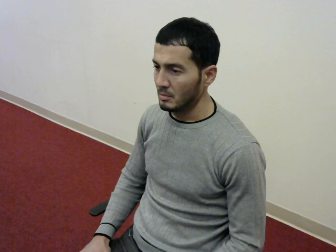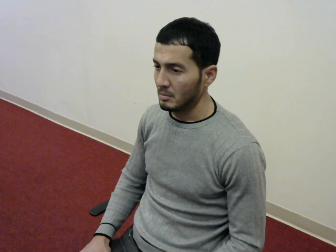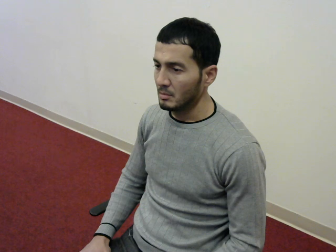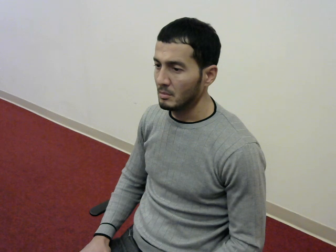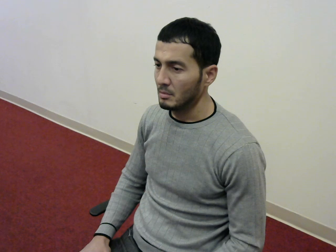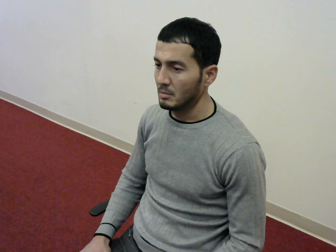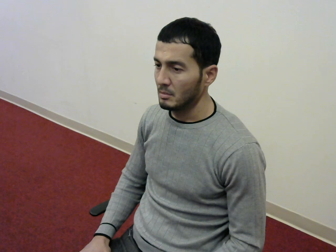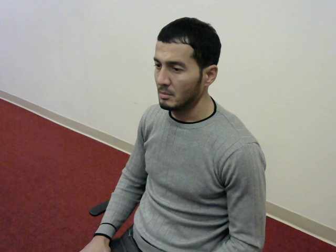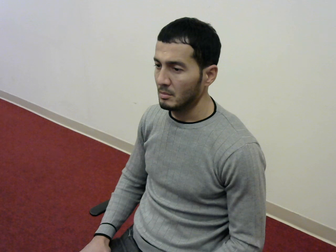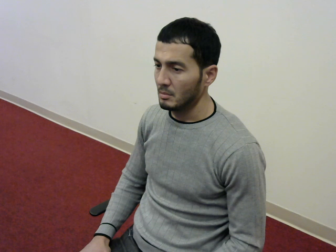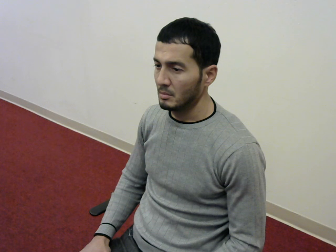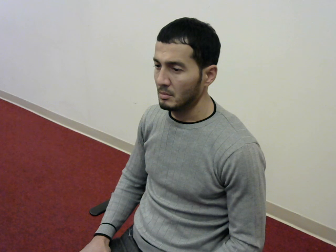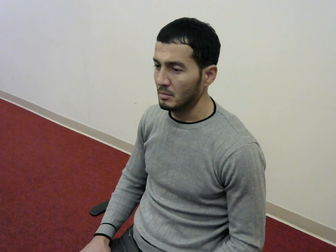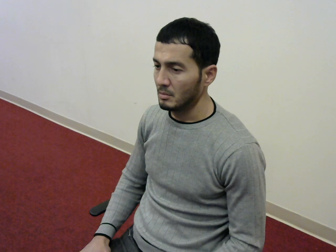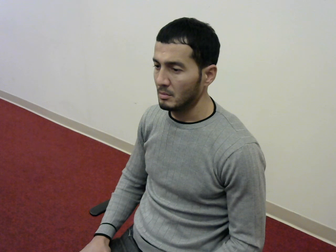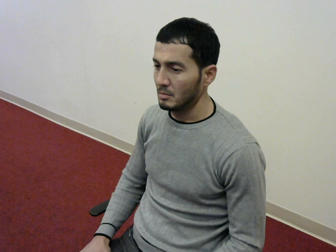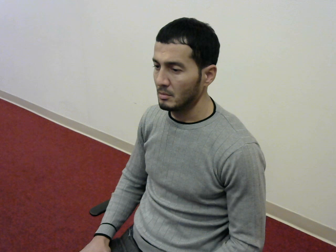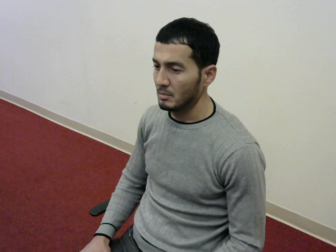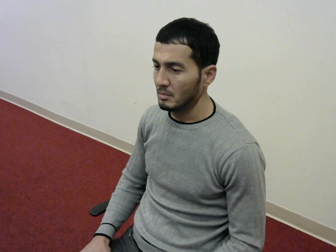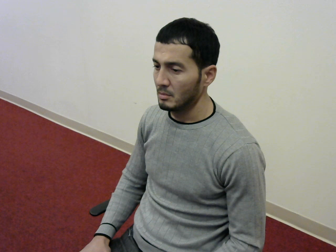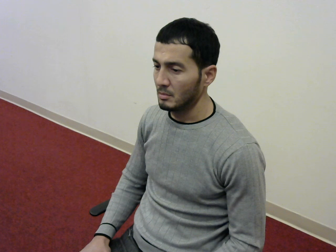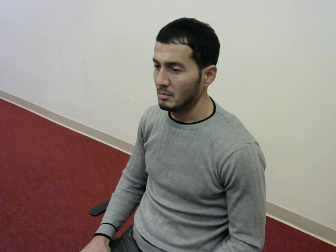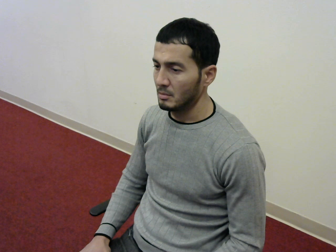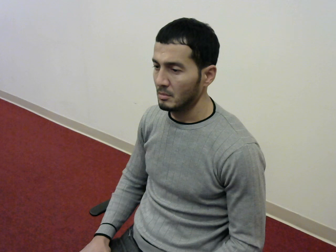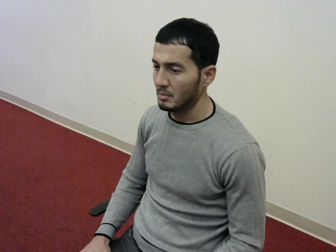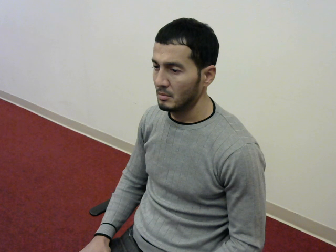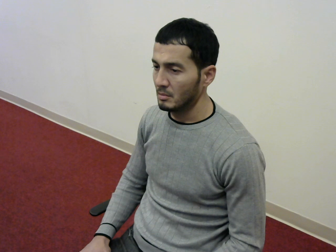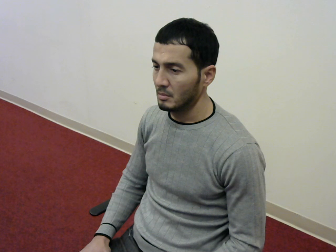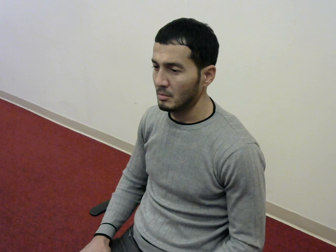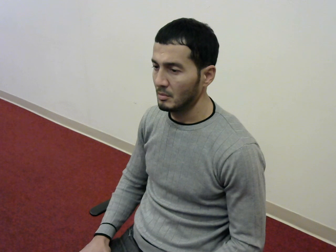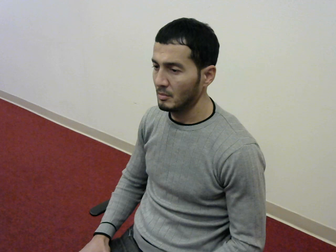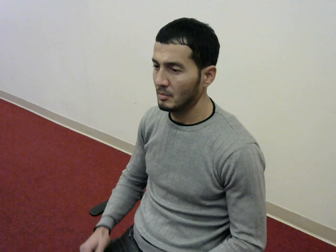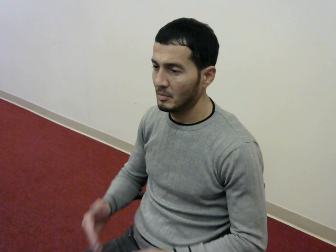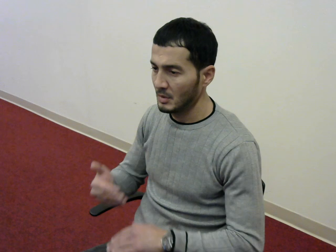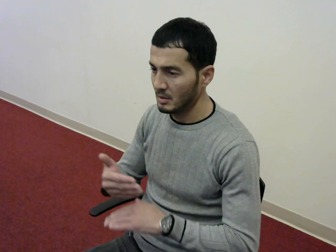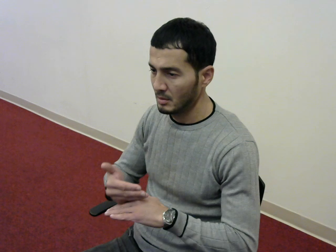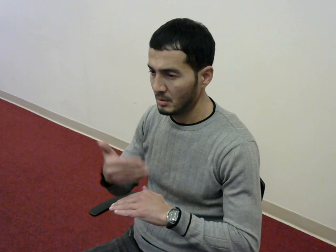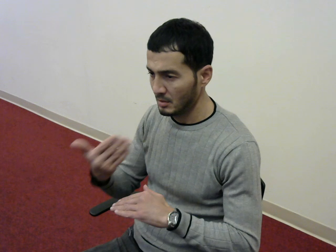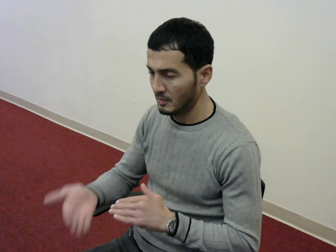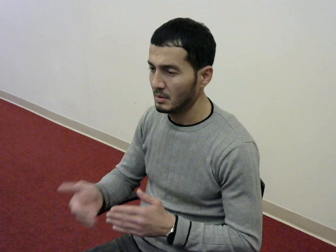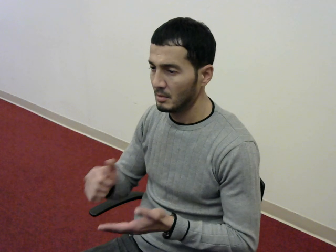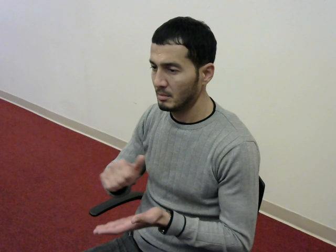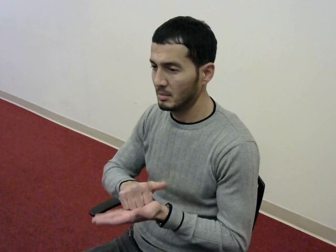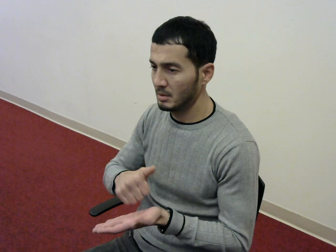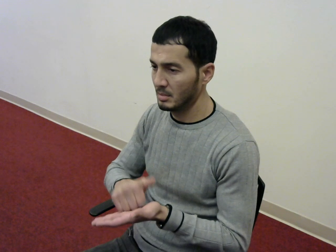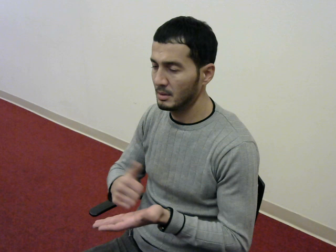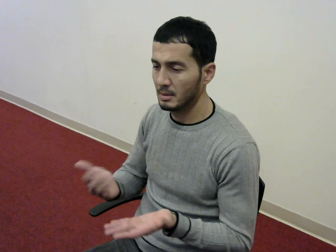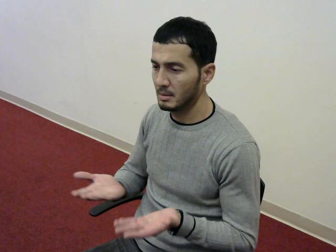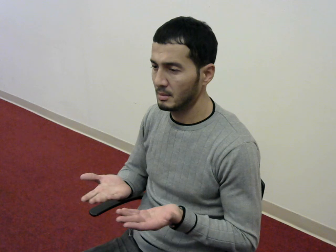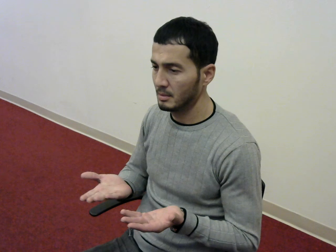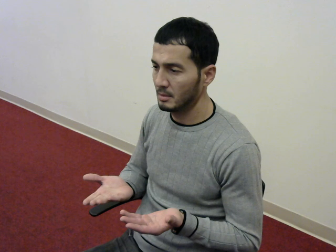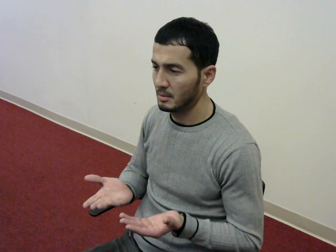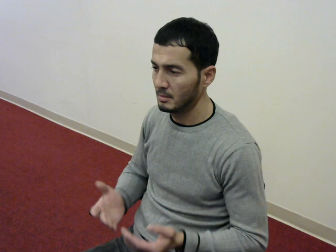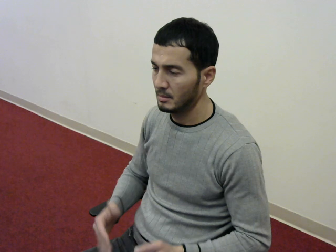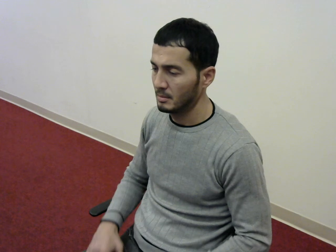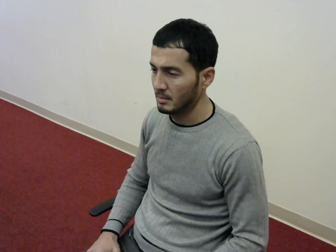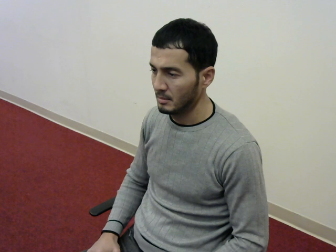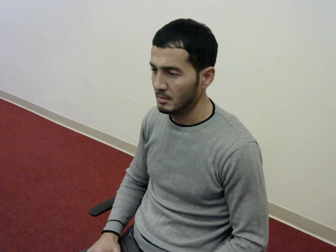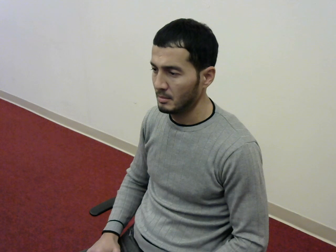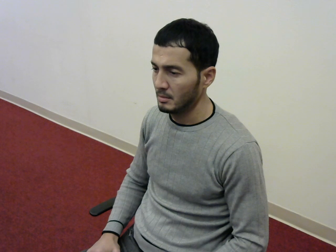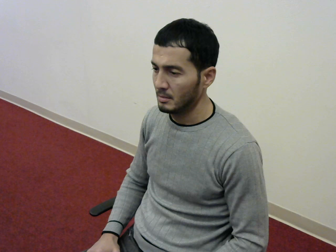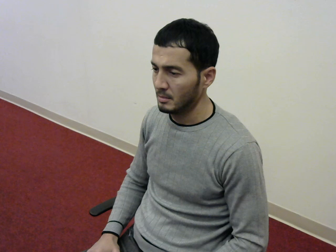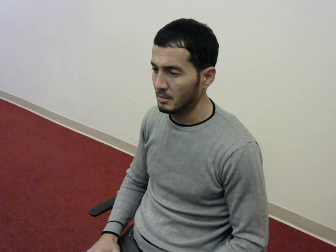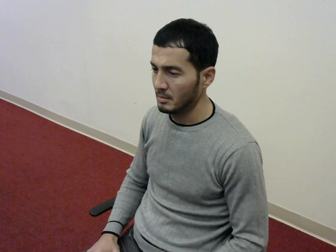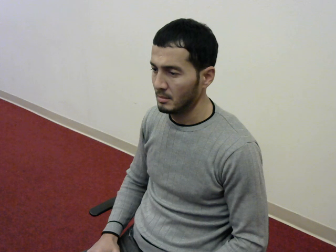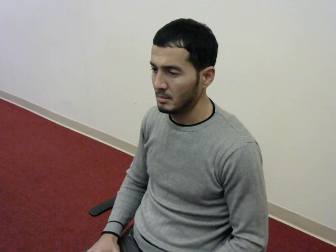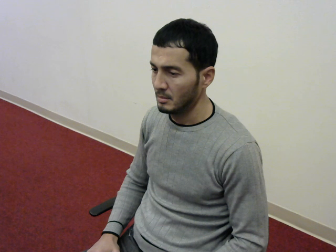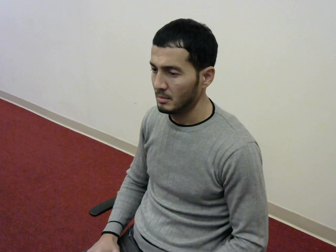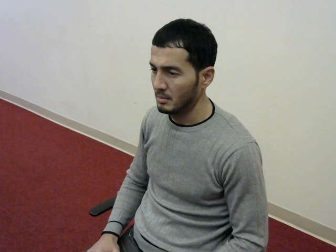Gecikməyinizin səbəbi nədir?